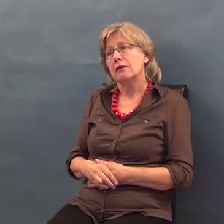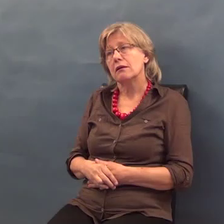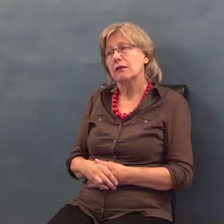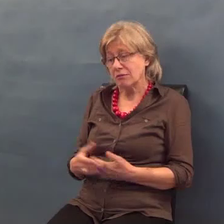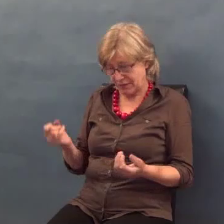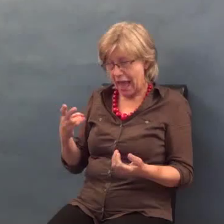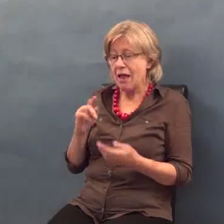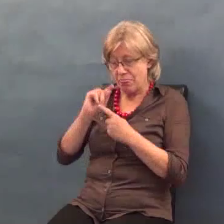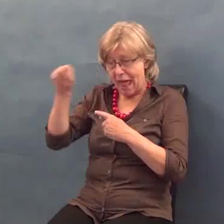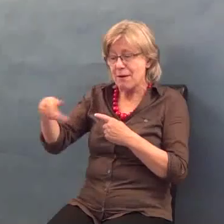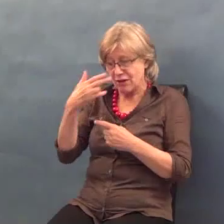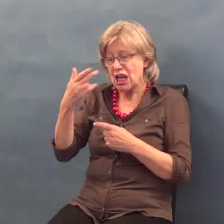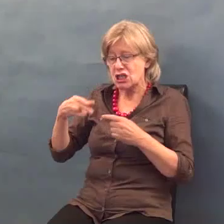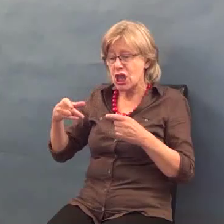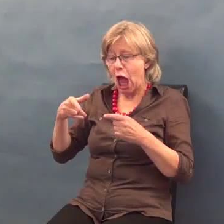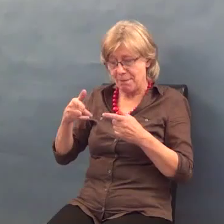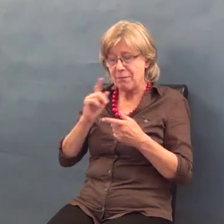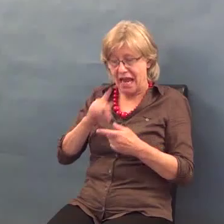Tak, po drugiej stronie widać, prawda.